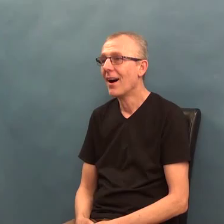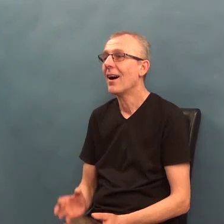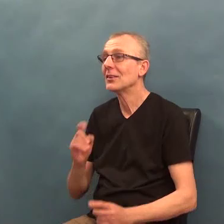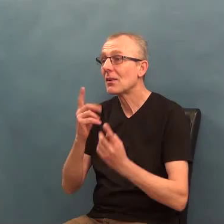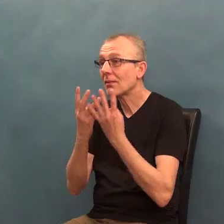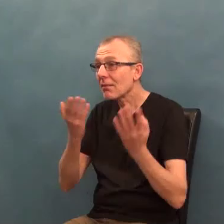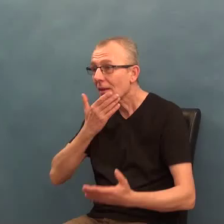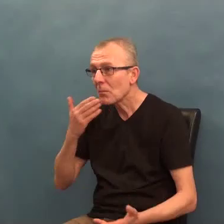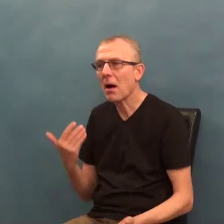W ogrodzie nie ma płotu.